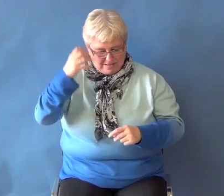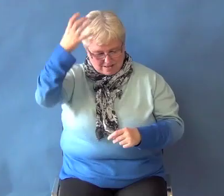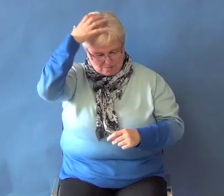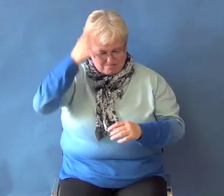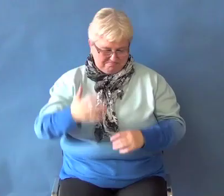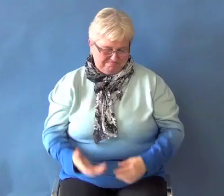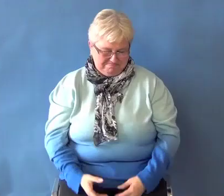Na głowie.